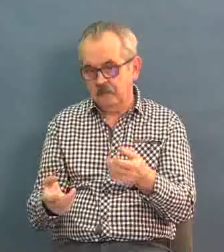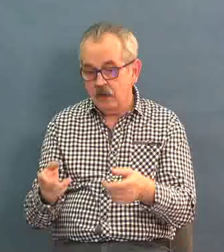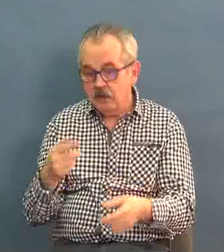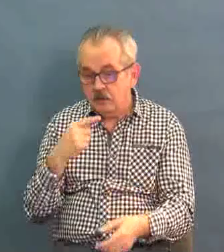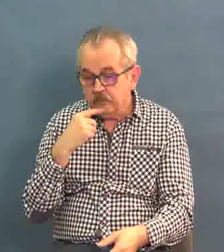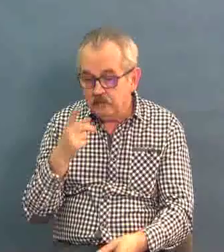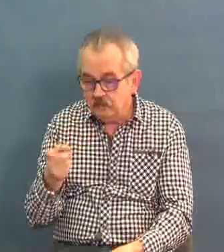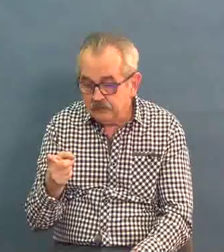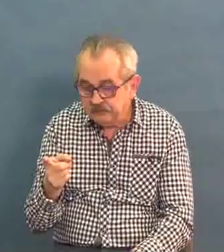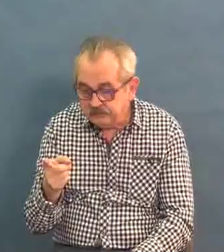Powiem...